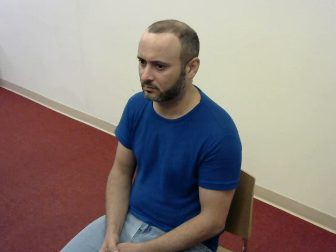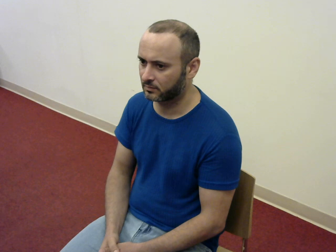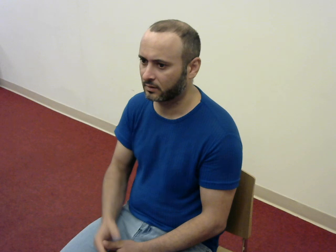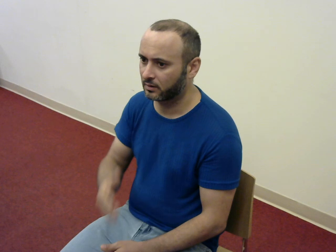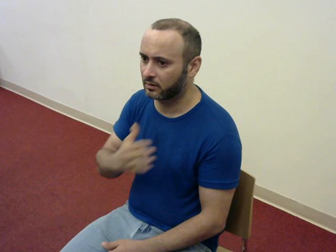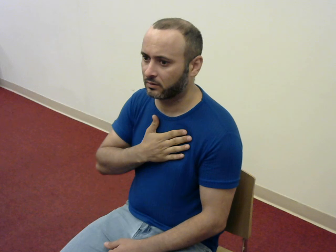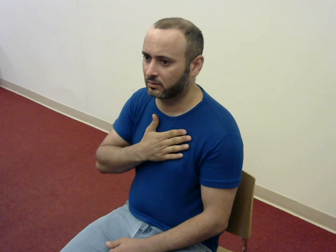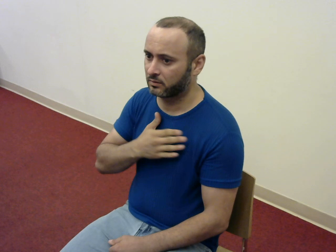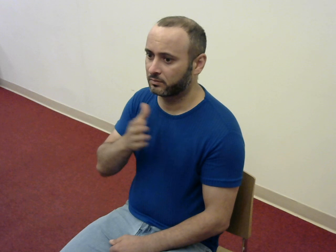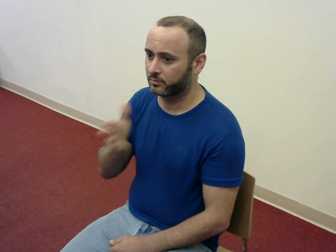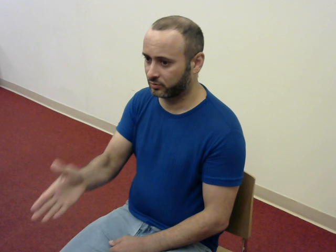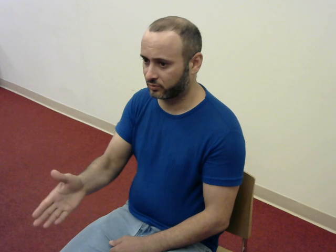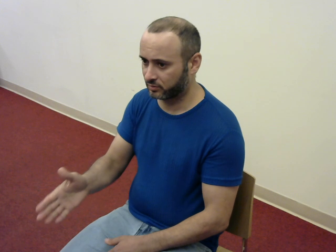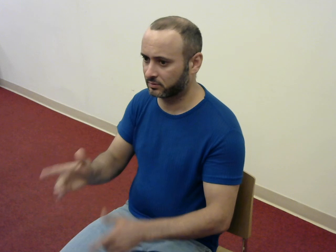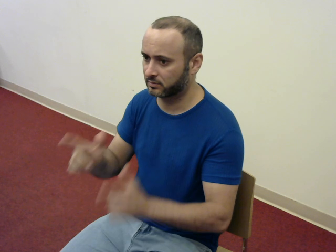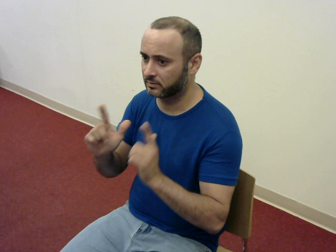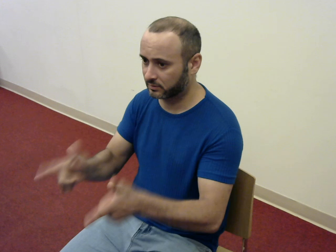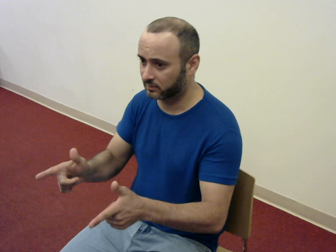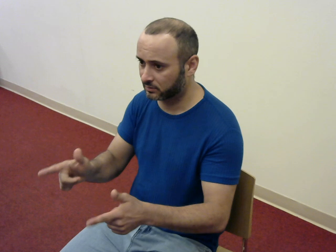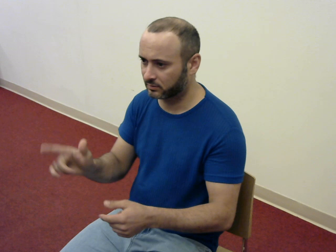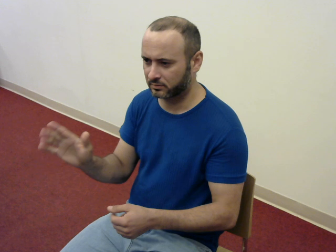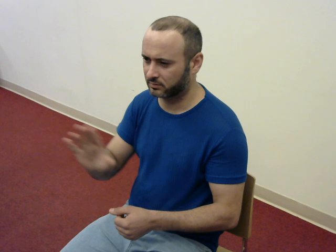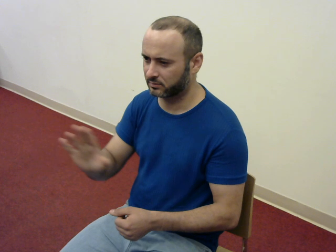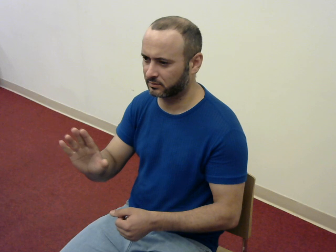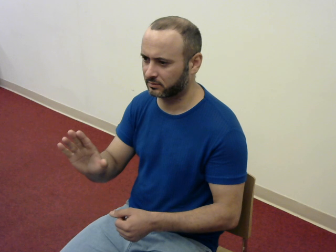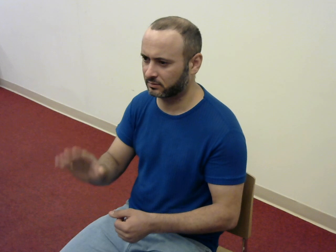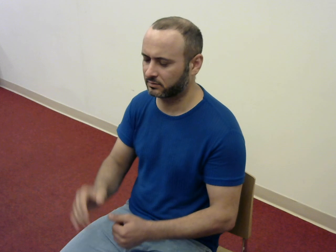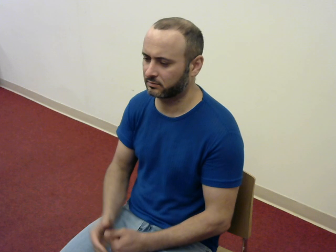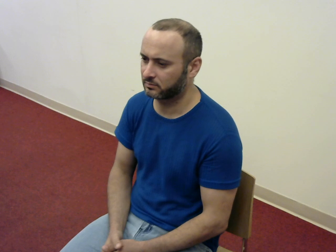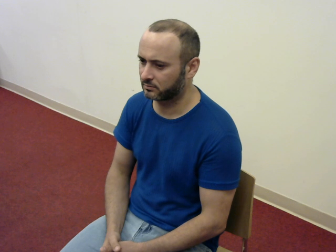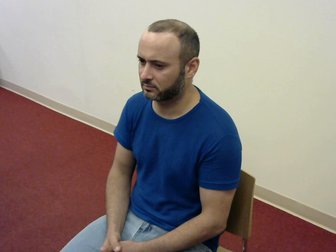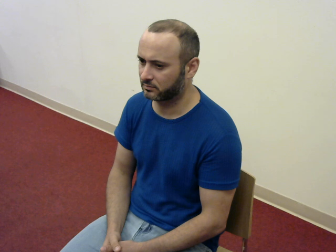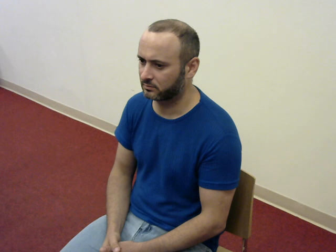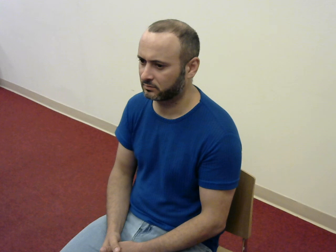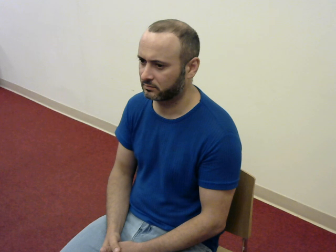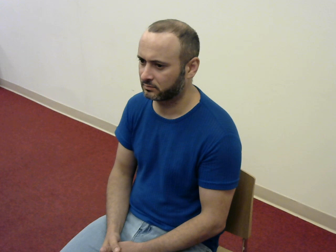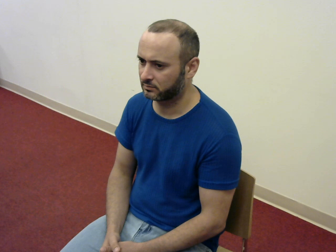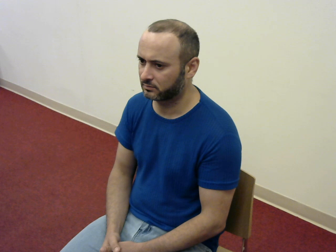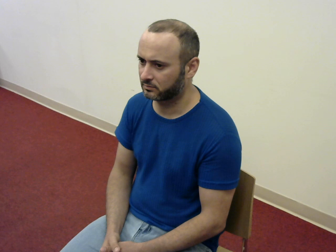Mən bununla razı deyiləm